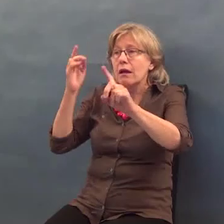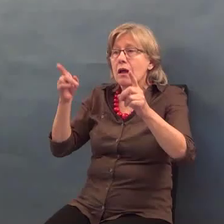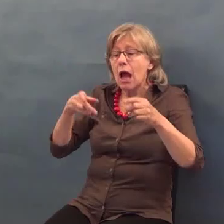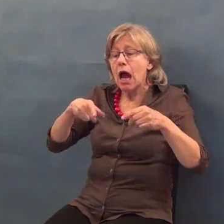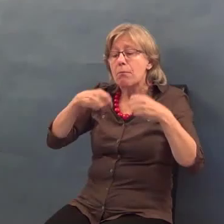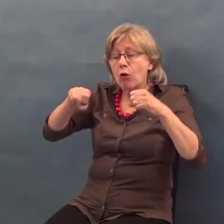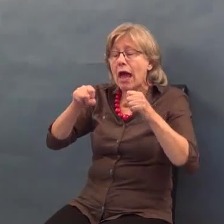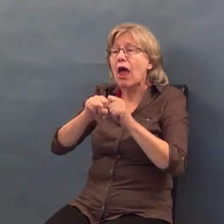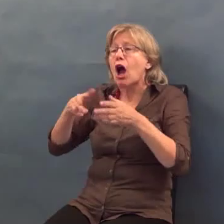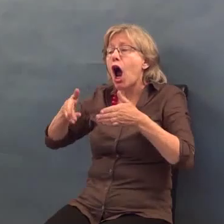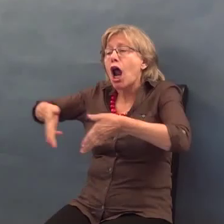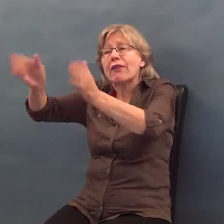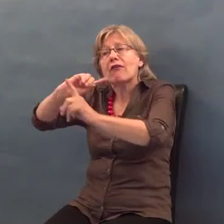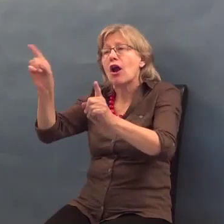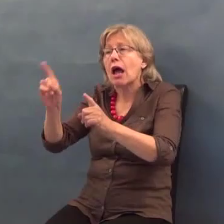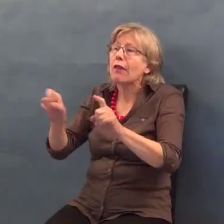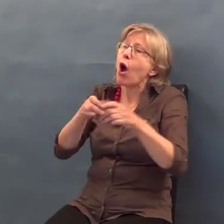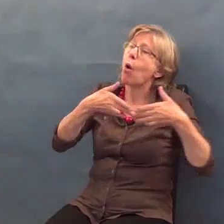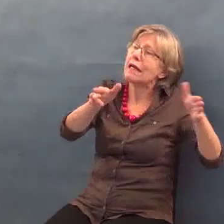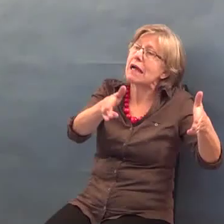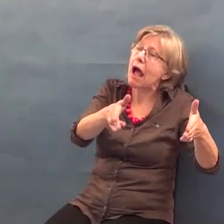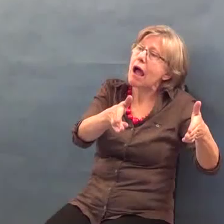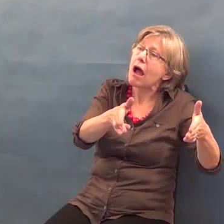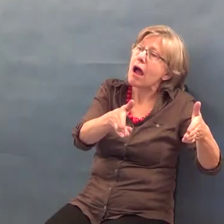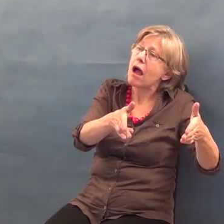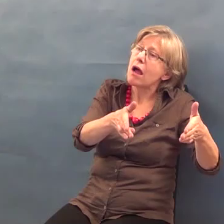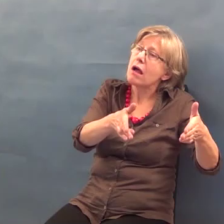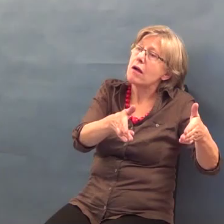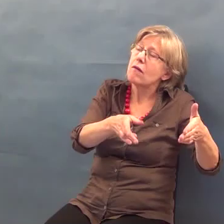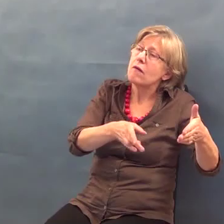Na chodniku motor nie może jeździć, tylko na ulicy może.